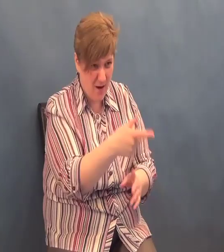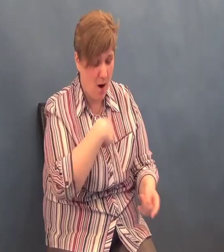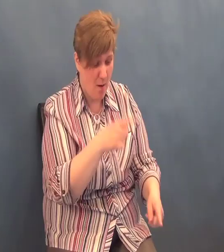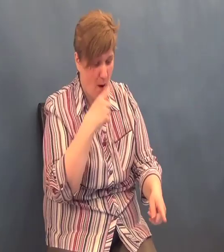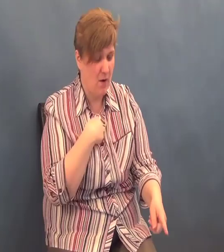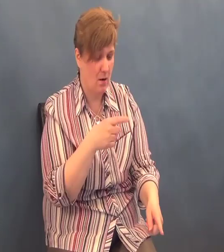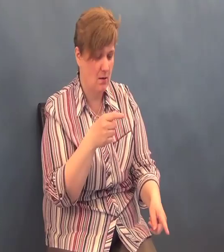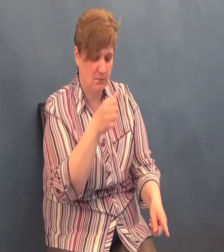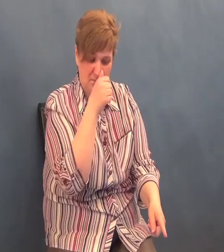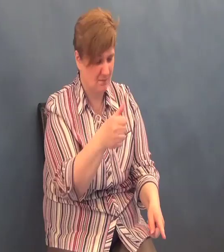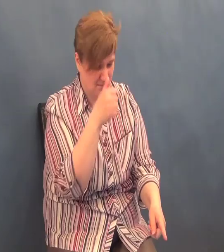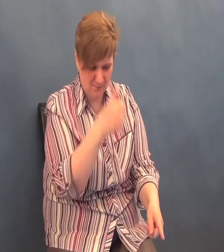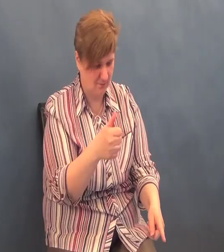Ja za to nie mogę, nie mogę.